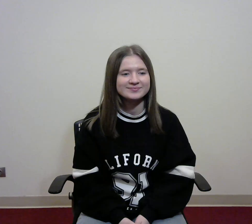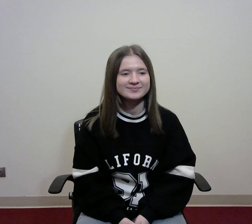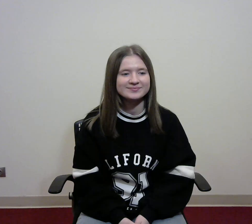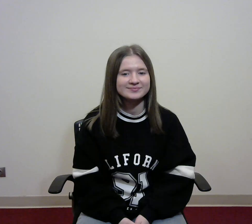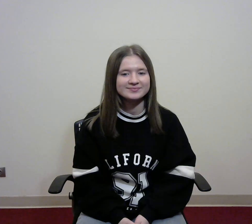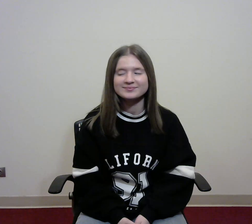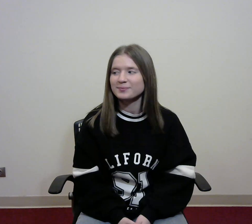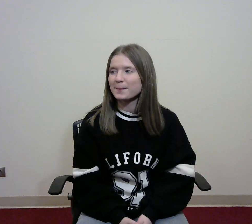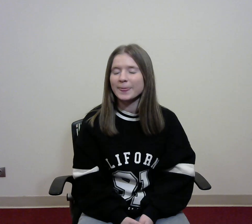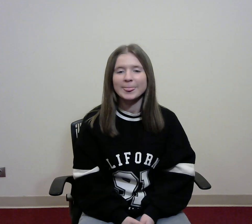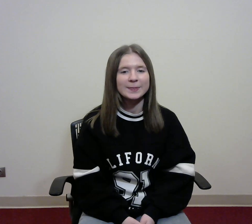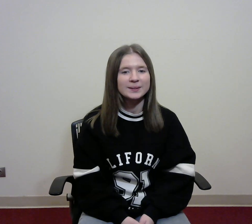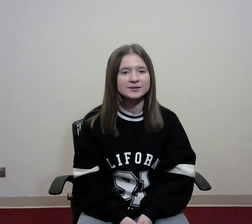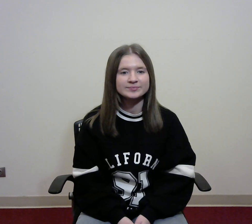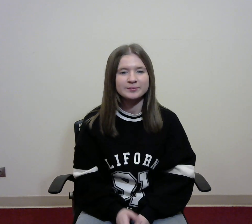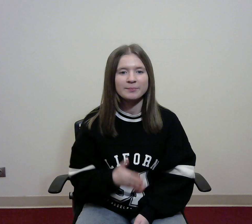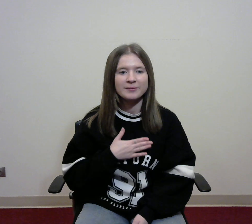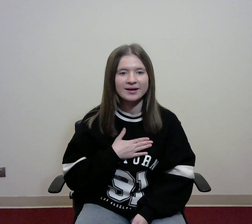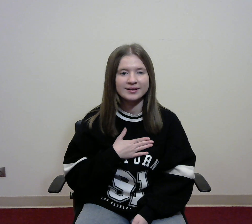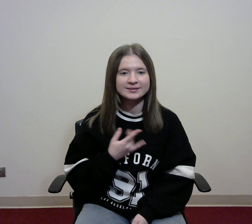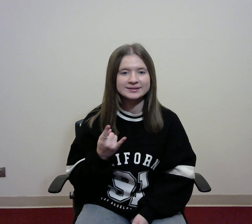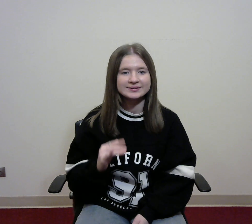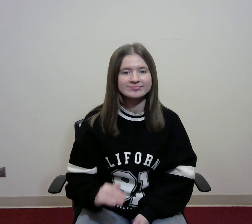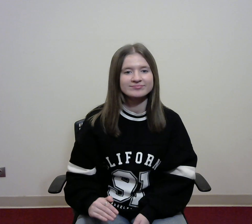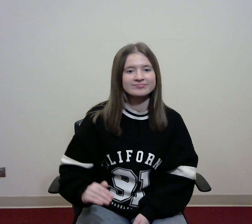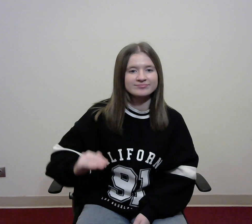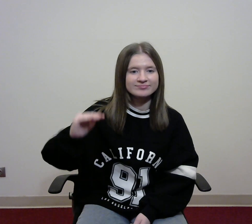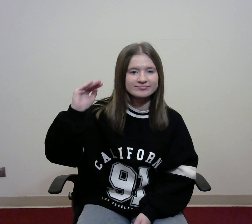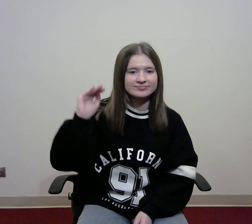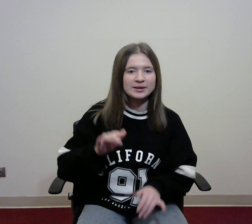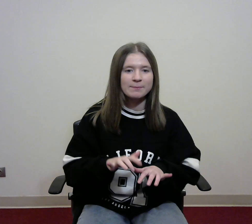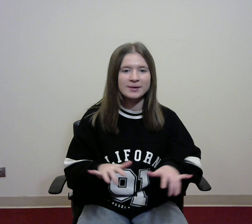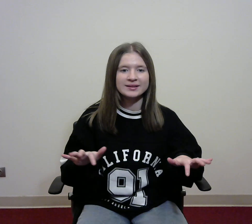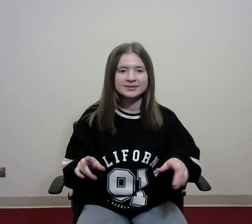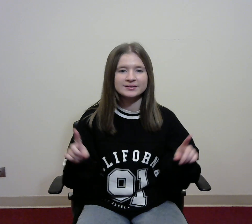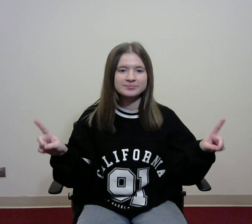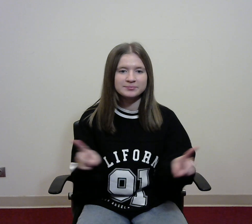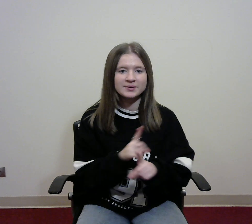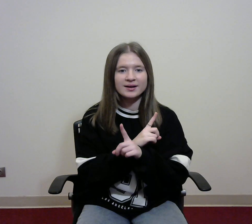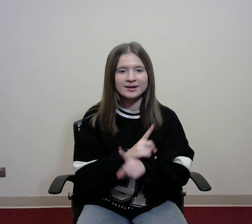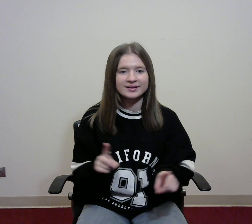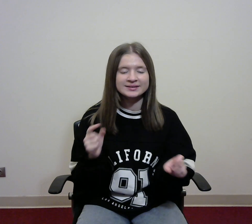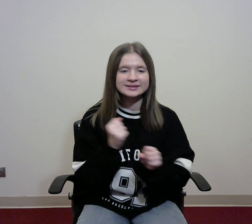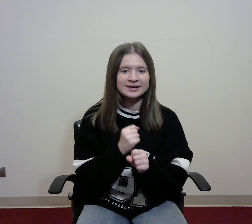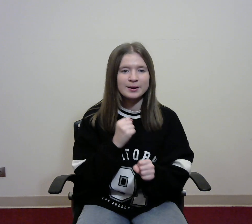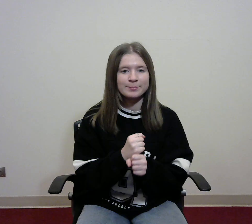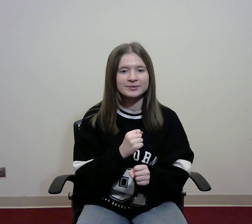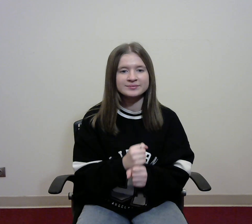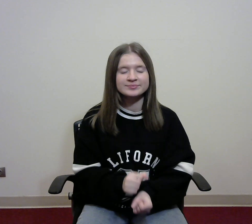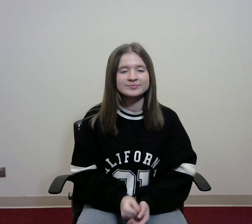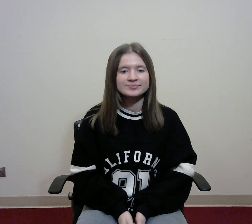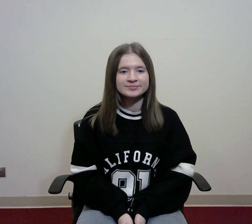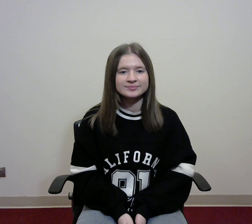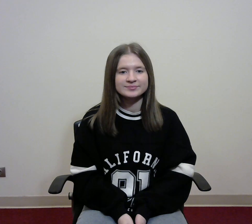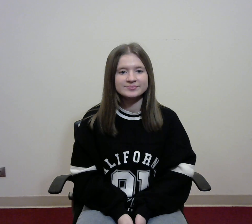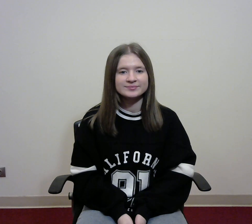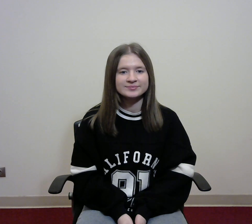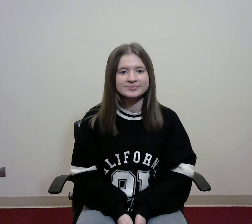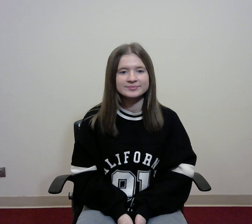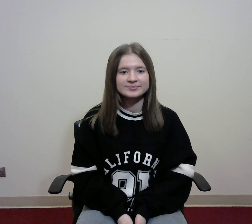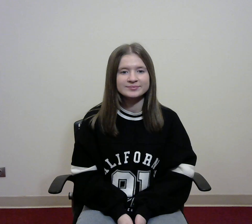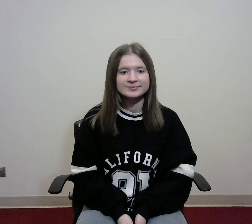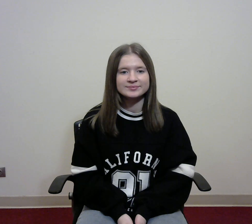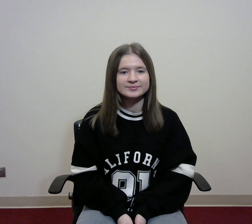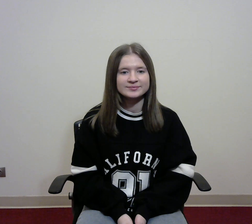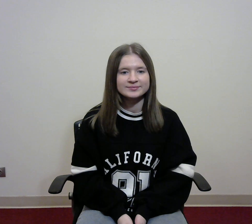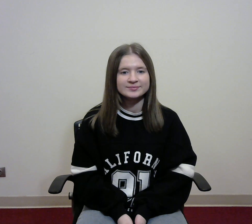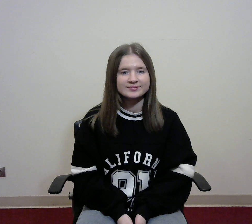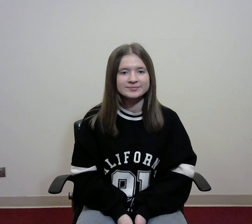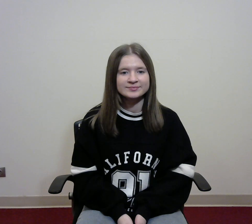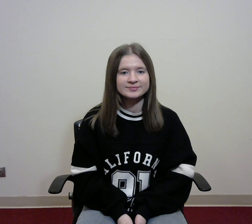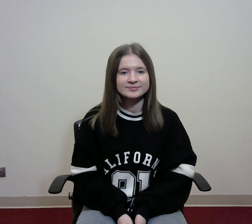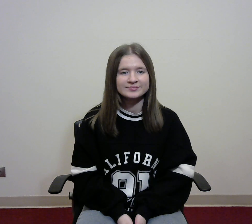Mən uşaq vaxtından pianoda ifa edirəm